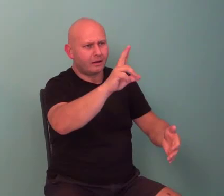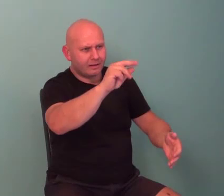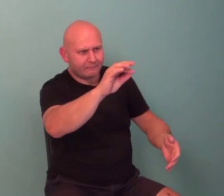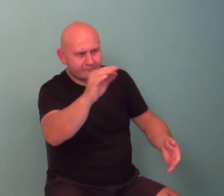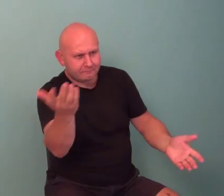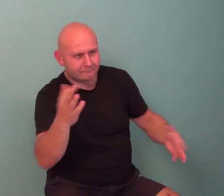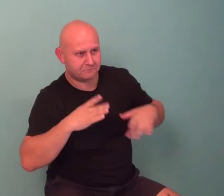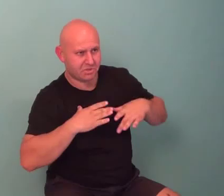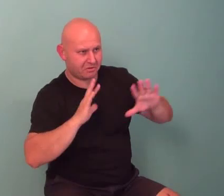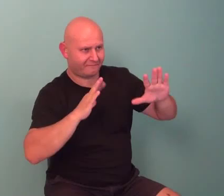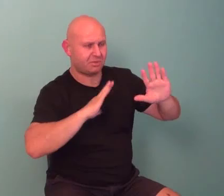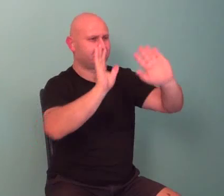Od poniedziałku kolejne dni mam wolne.